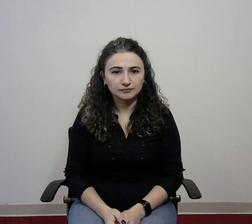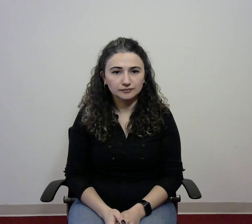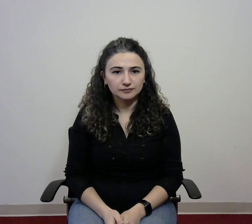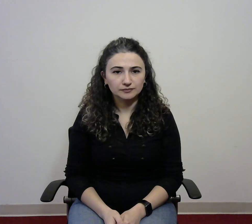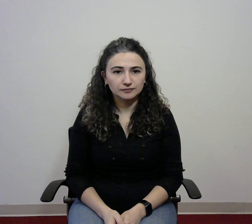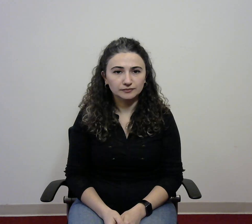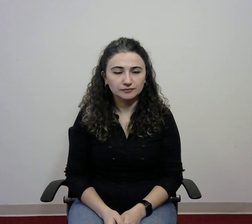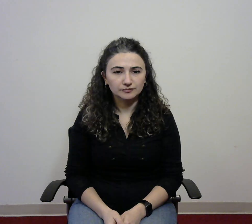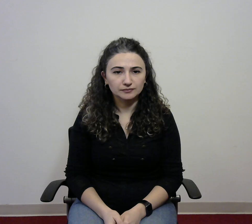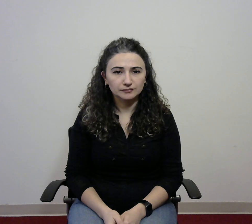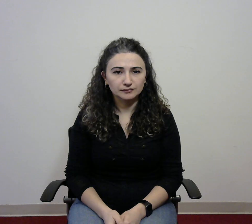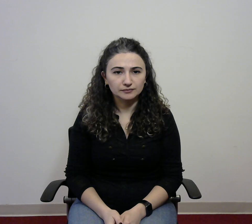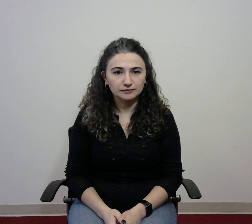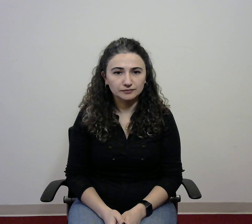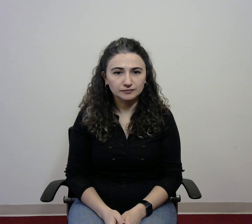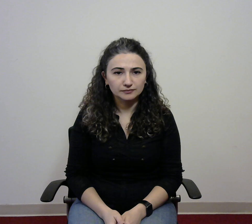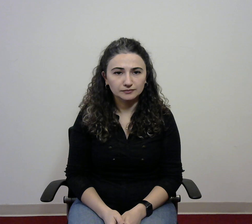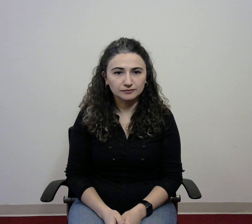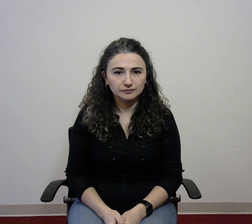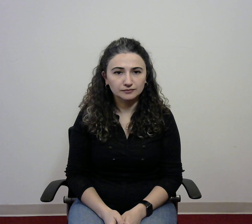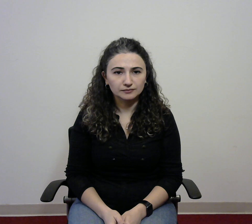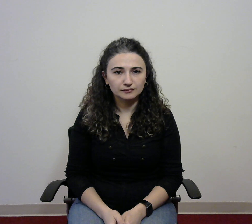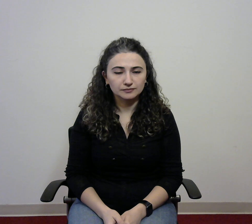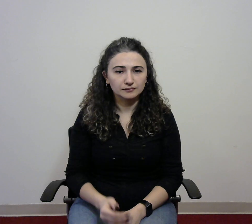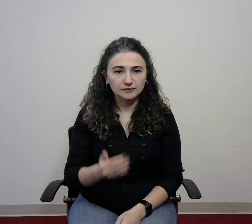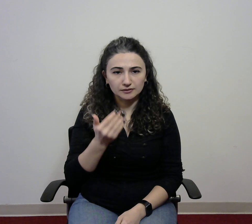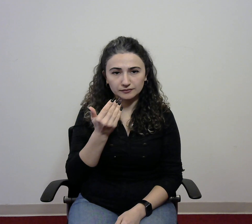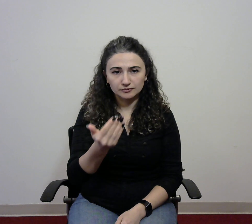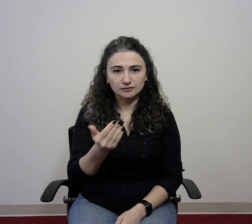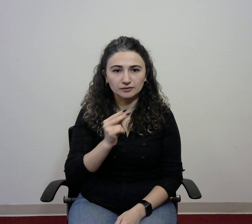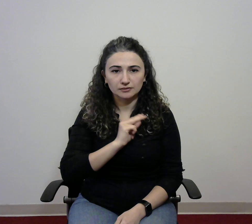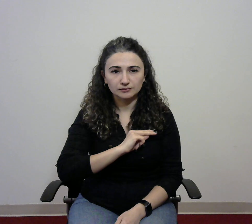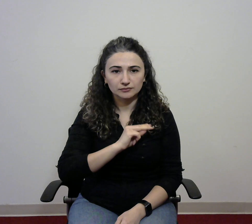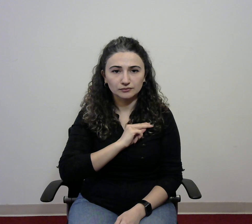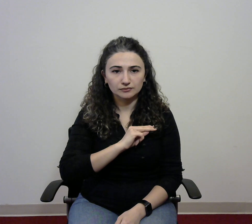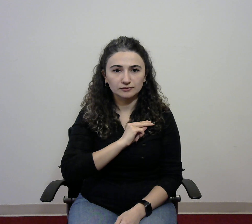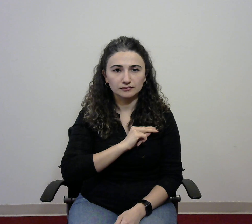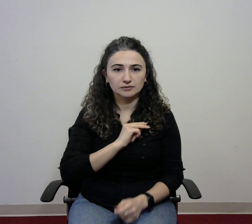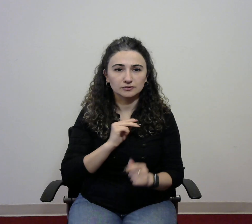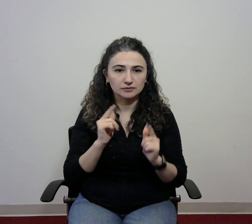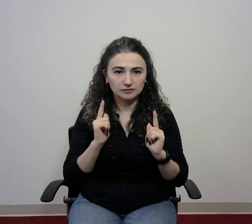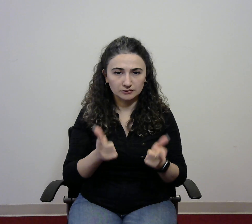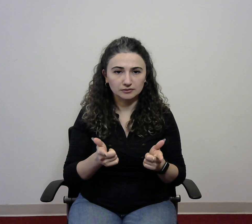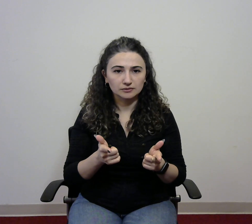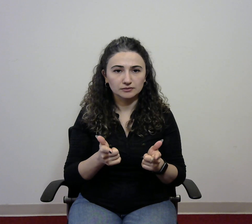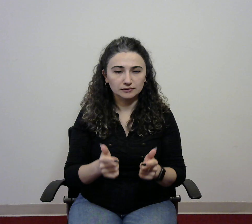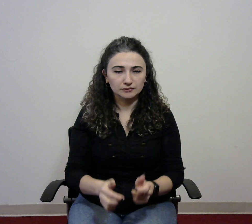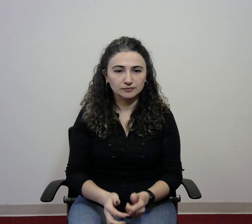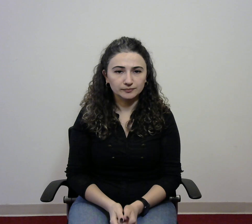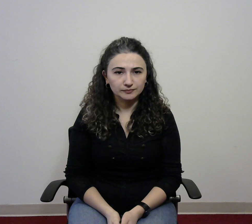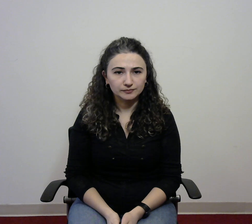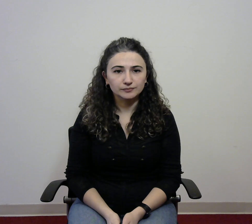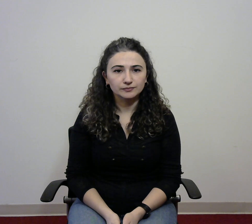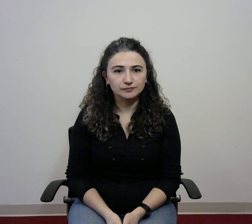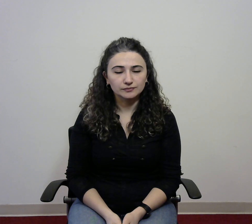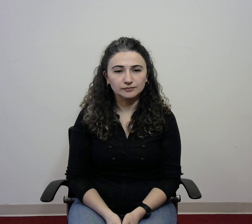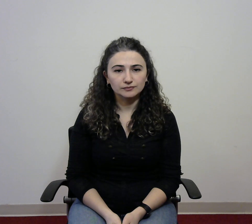Siz işdən razısınız?